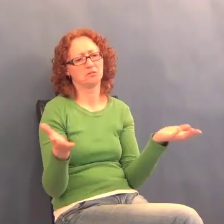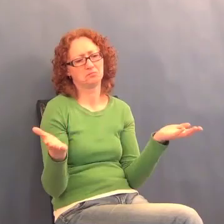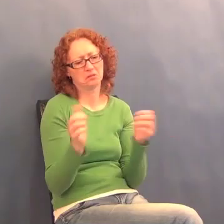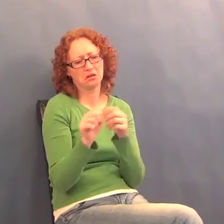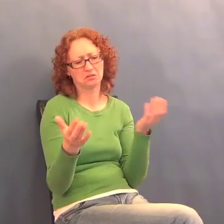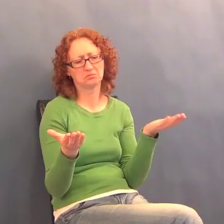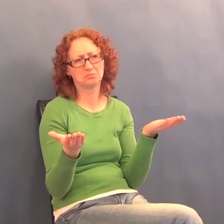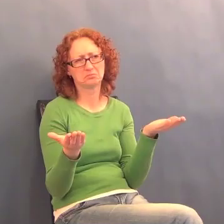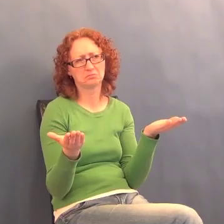Tak samo jest.